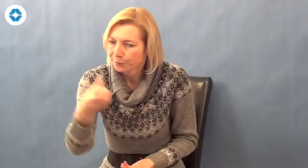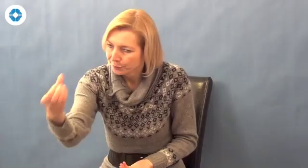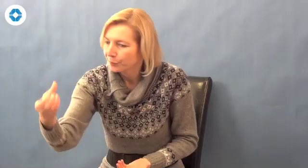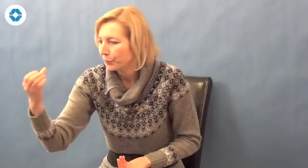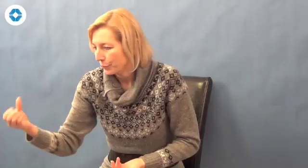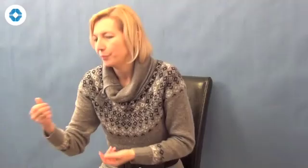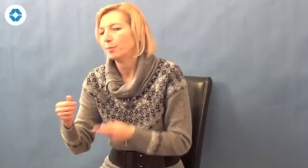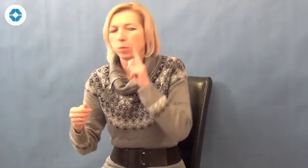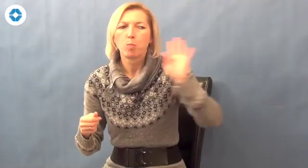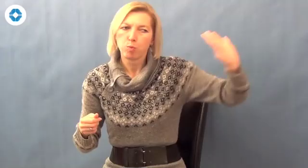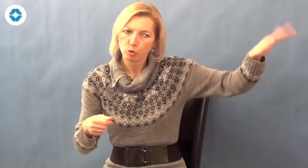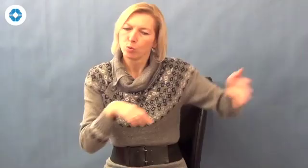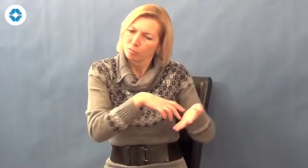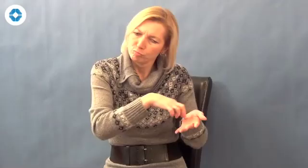A ten kulejący chłopak odchodzi.